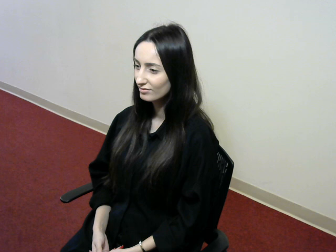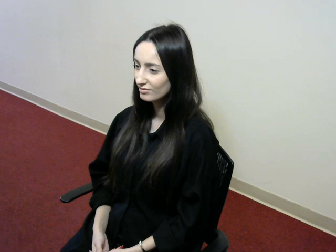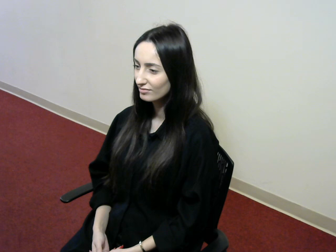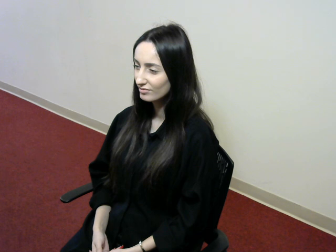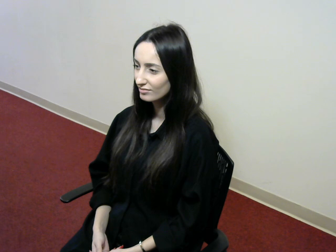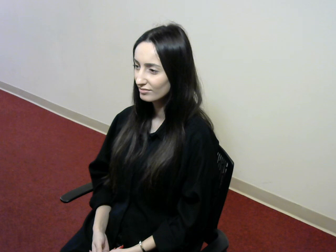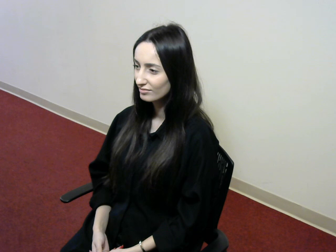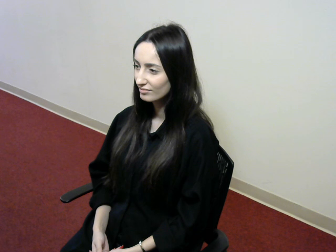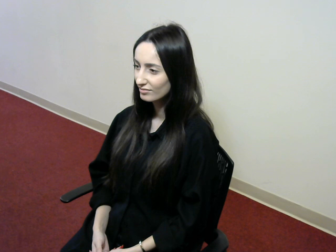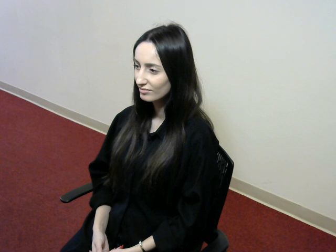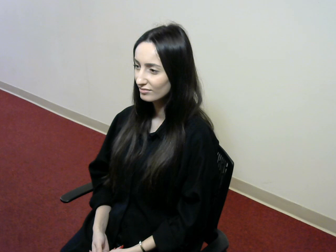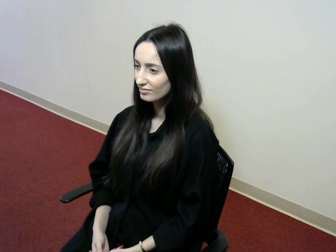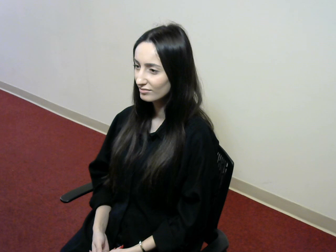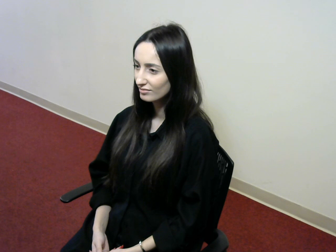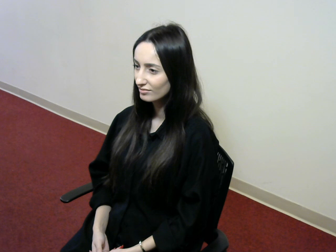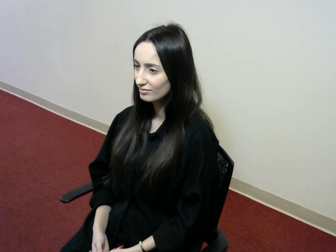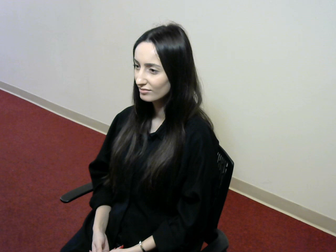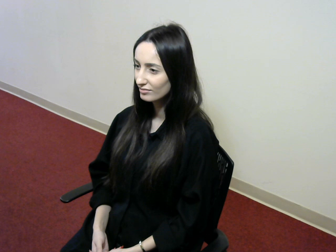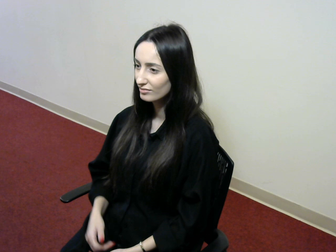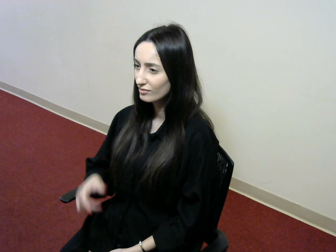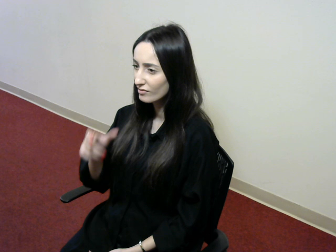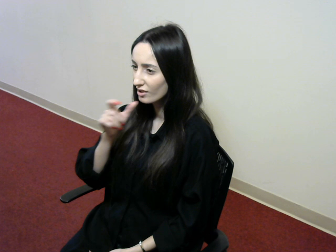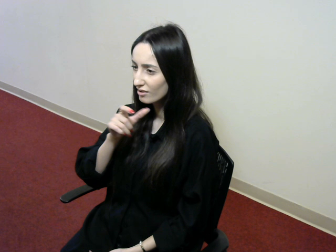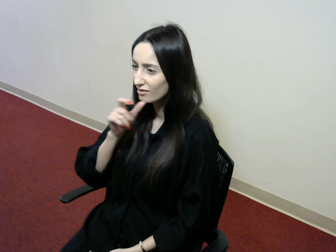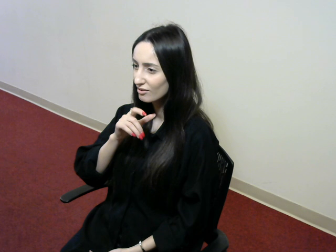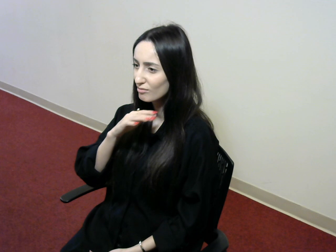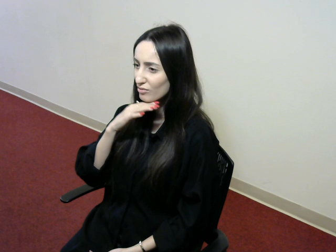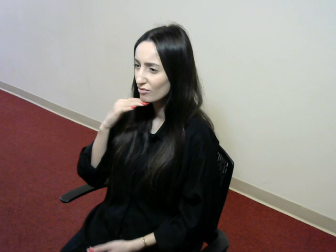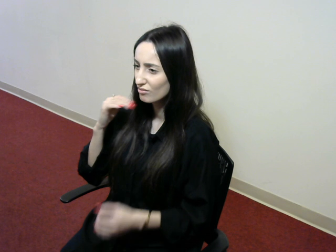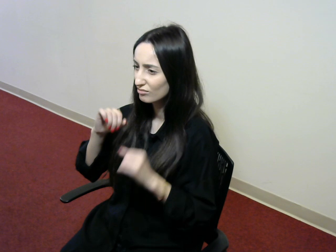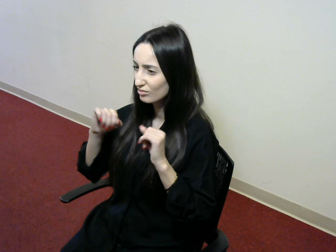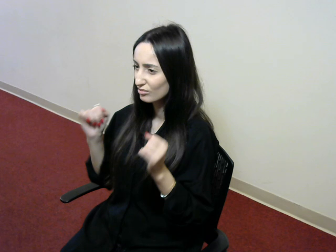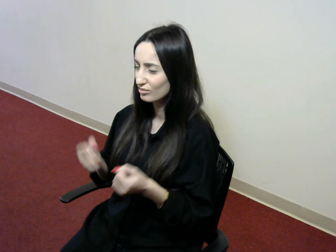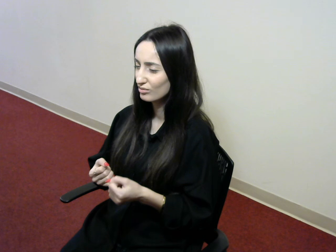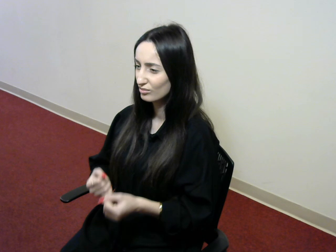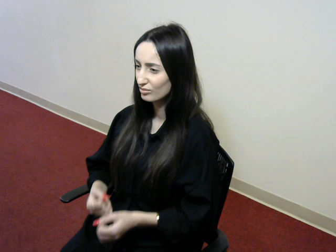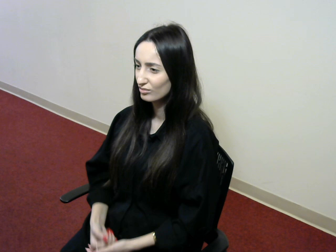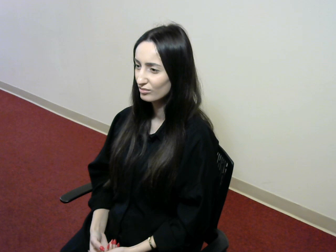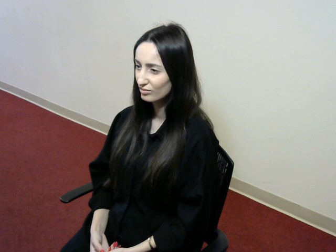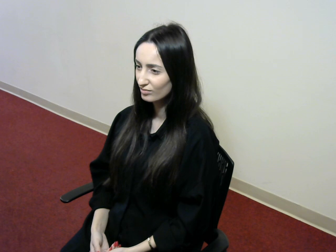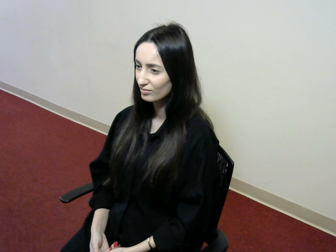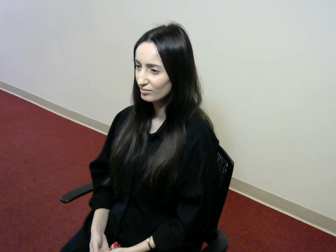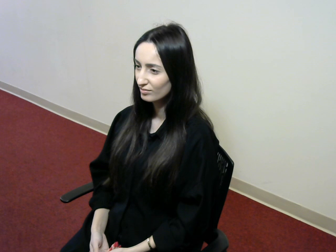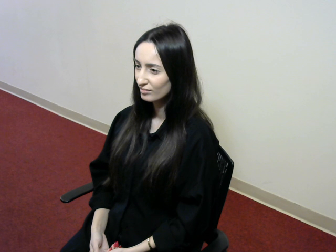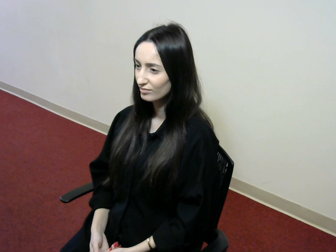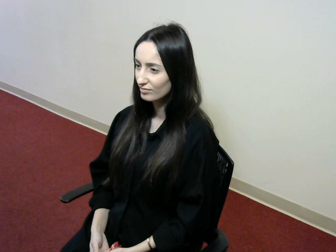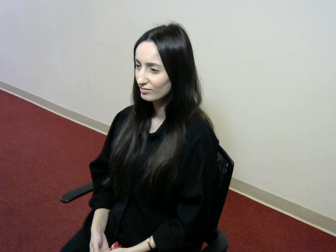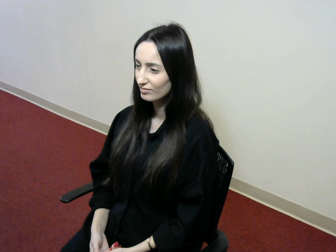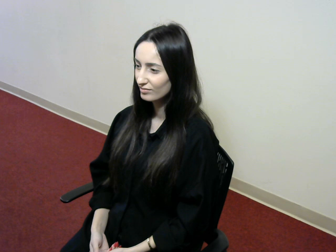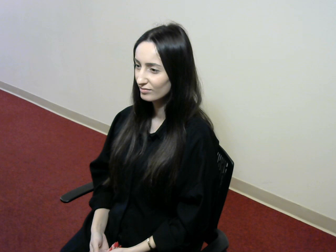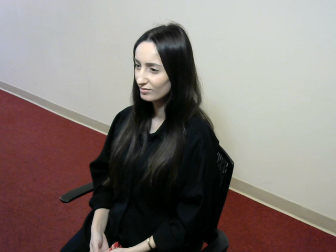Dondurma çox soyuqdur